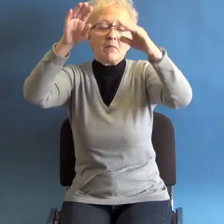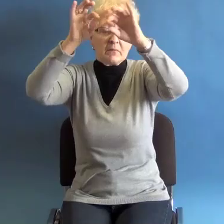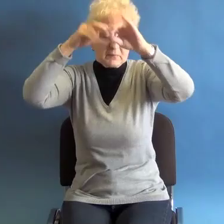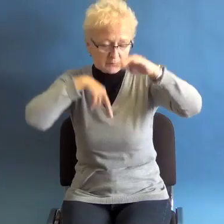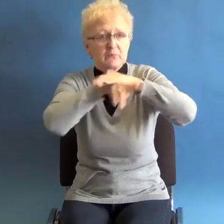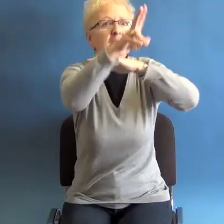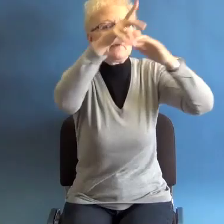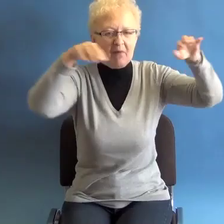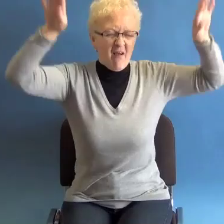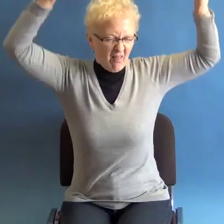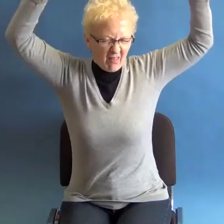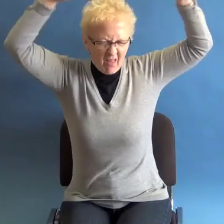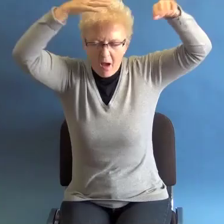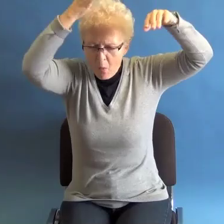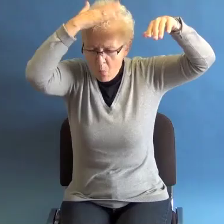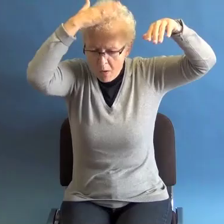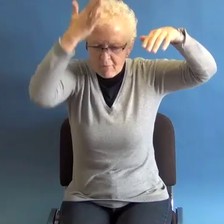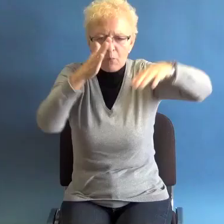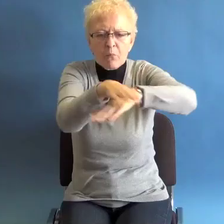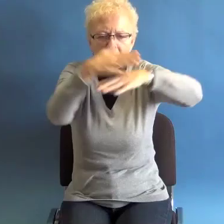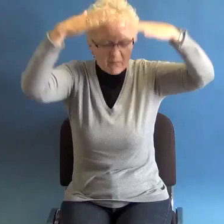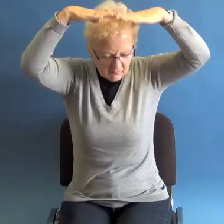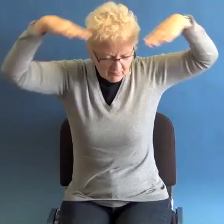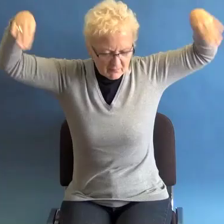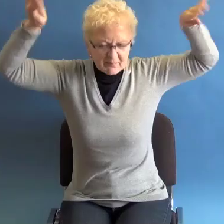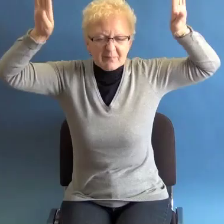Wszedł w ubranie i nie widać mu głowy.